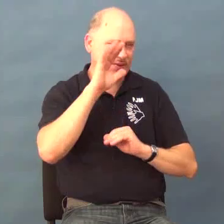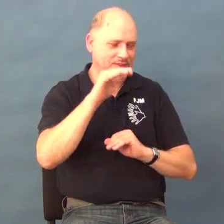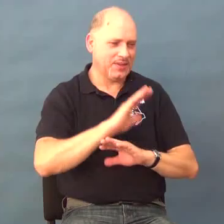Koniec.